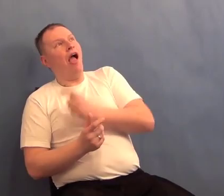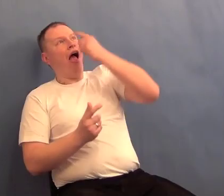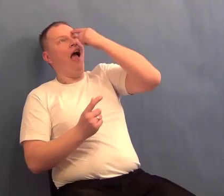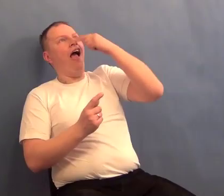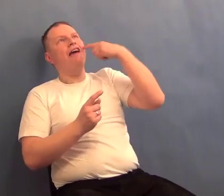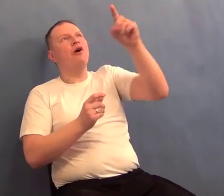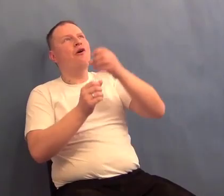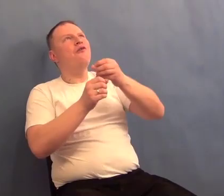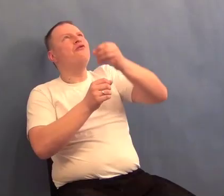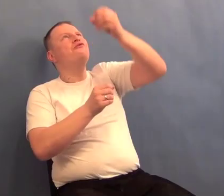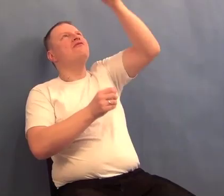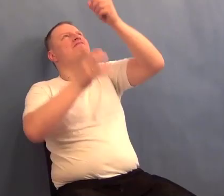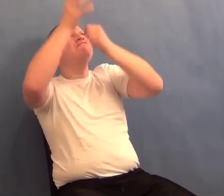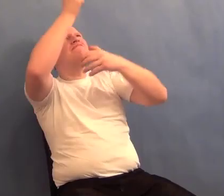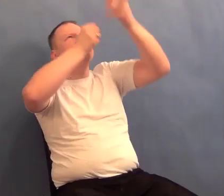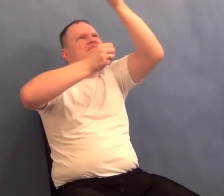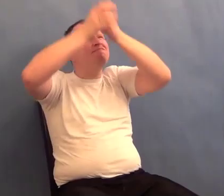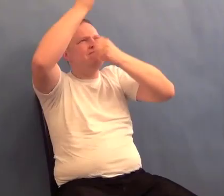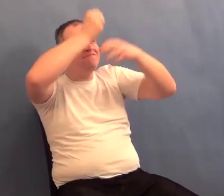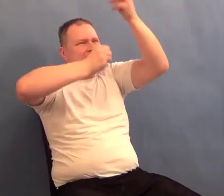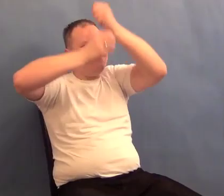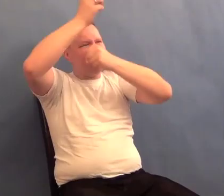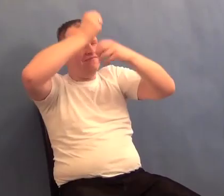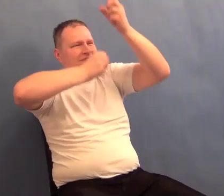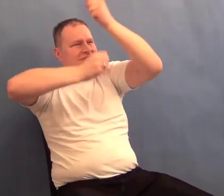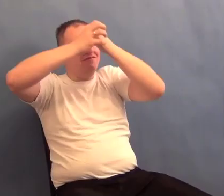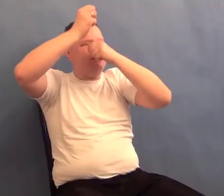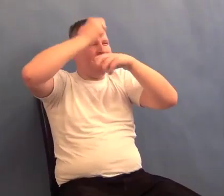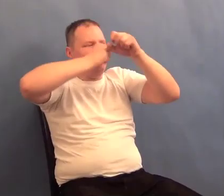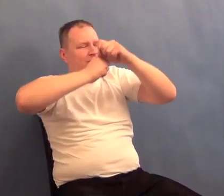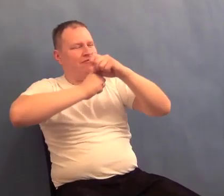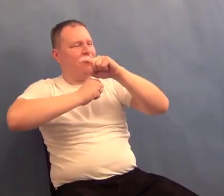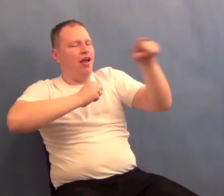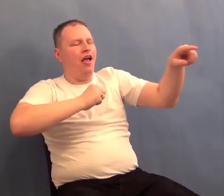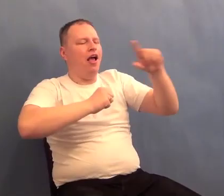Zauważył słupek i wspiął się na górę.